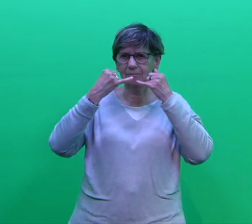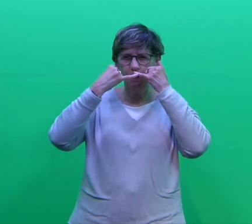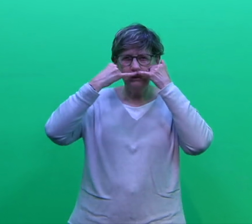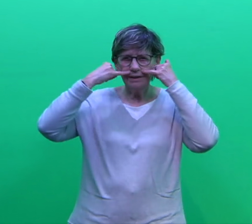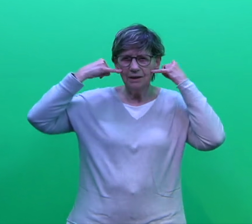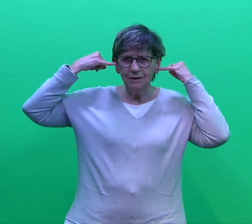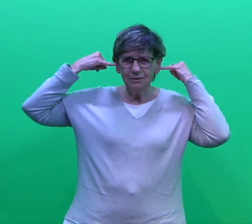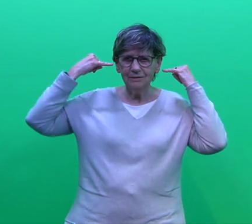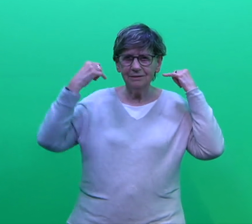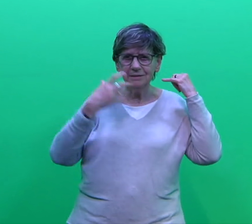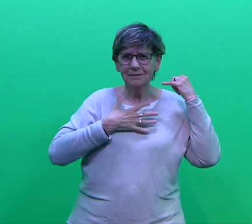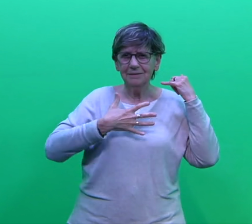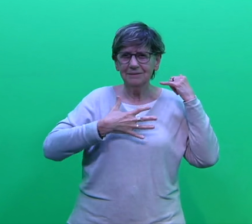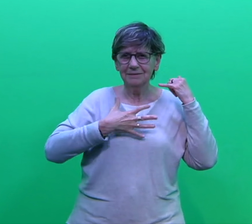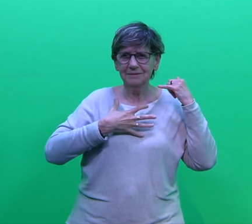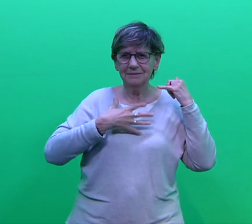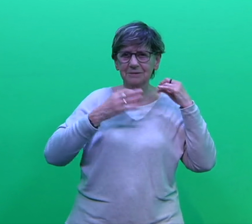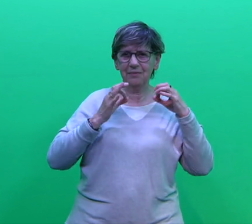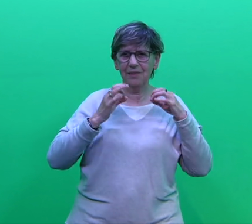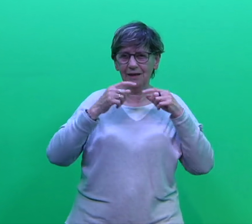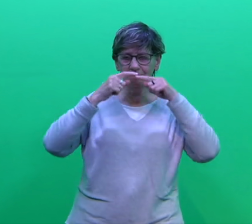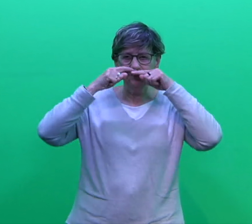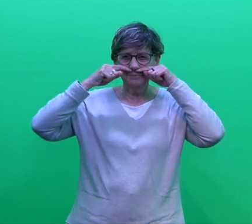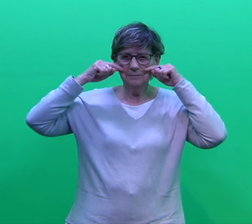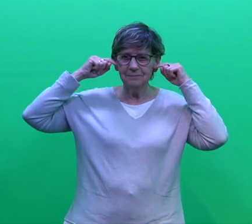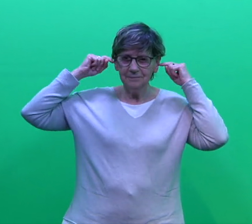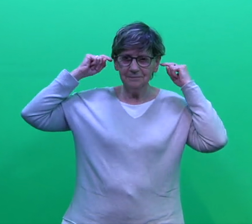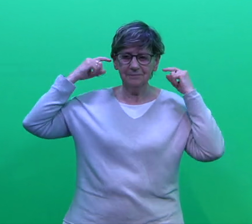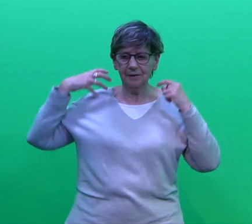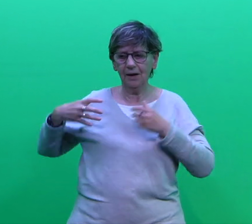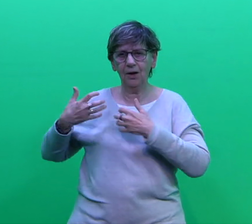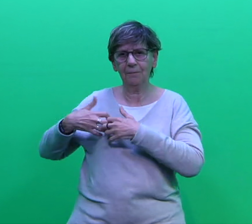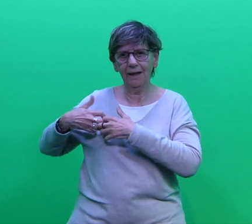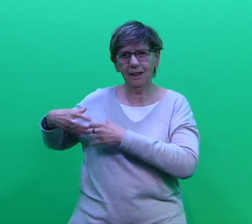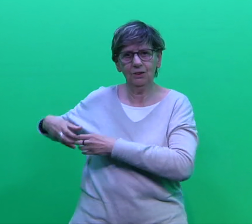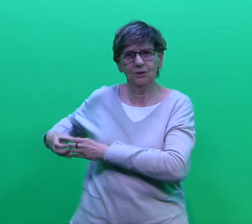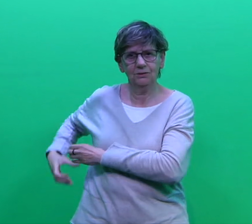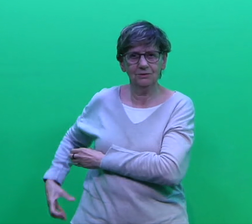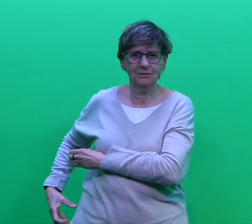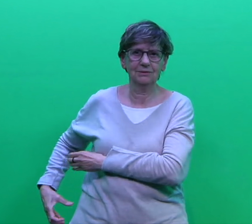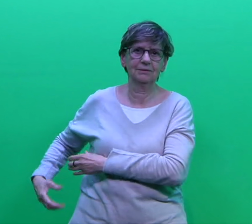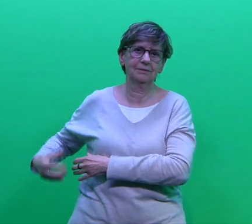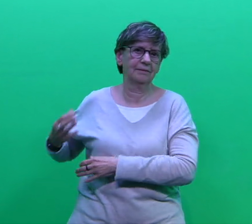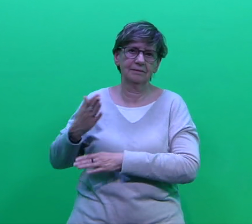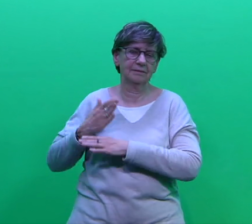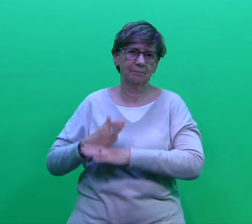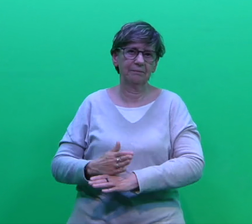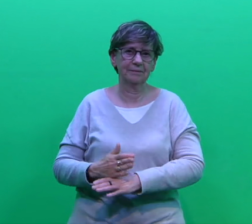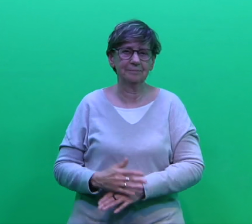Porto una cànula nasal específica per respirar connectada a un aparell de manera fixe.